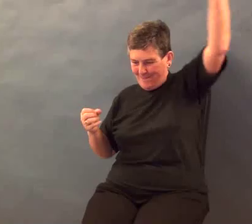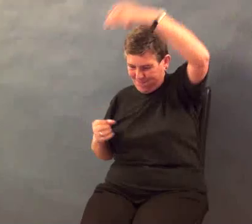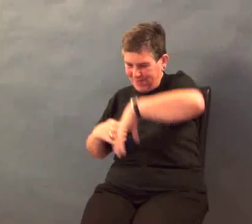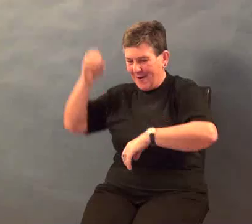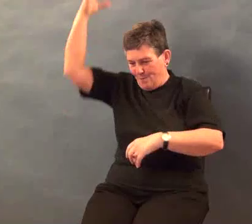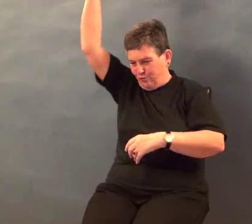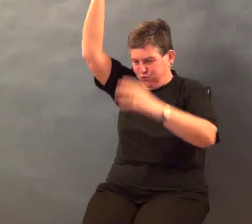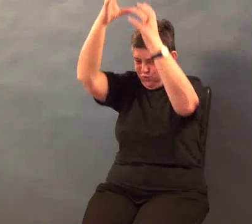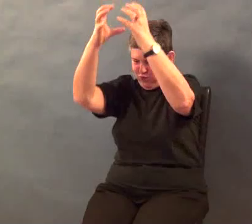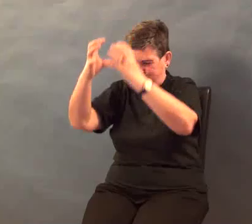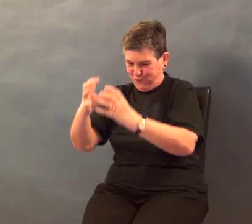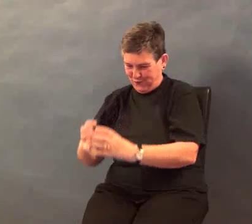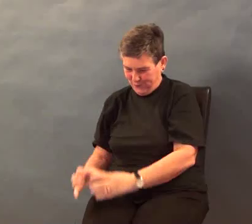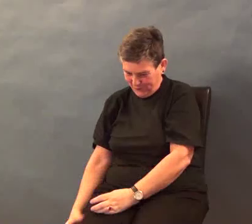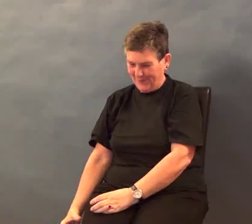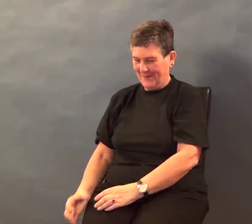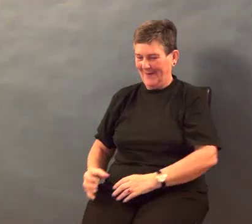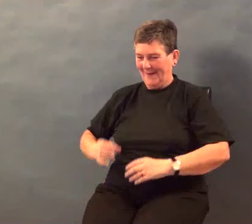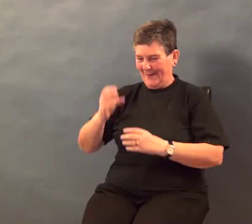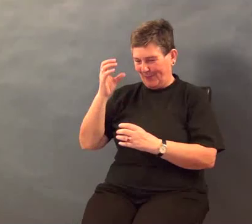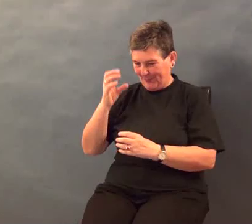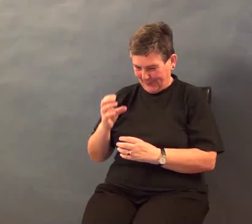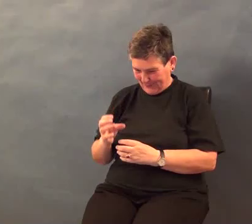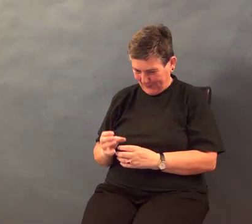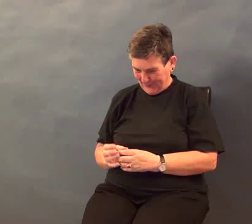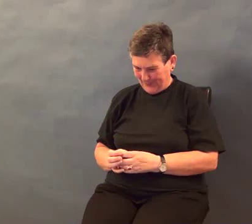Bomba staczała się w dół po rynnie.